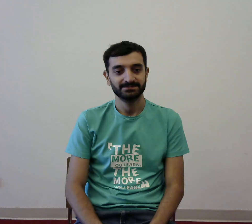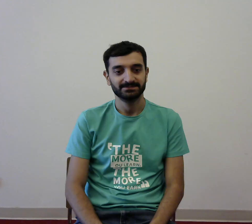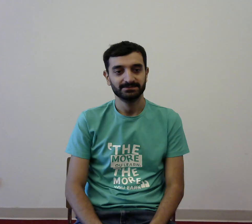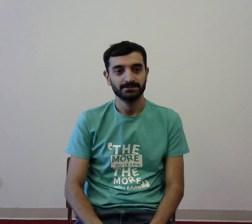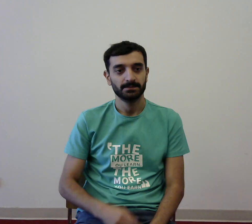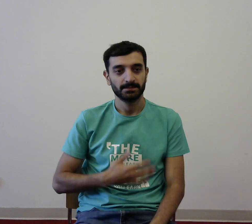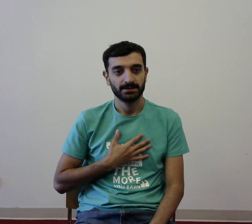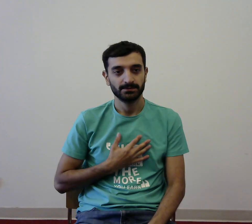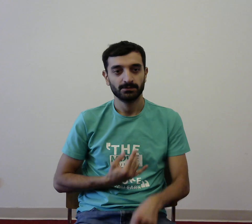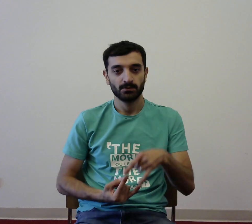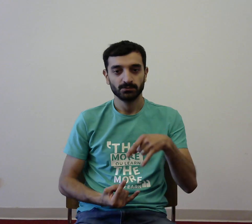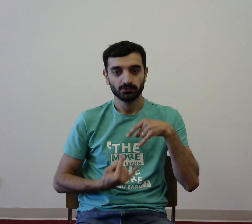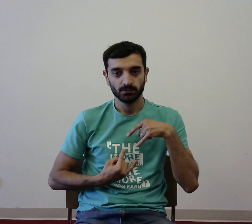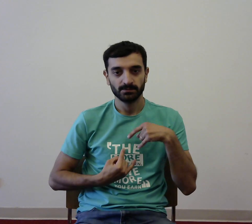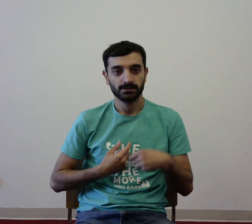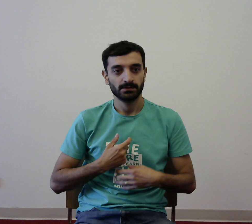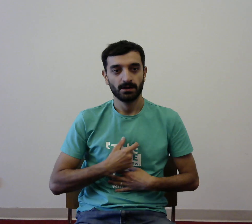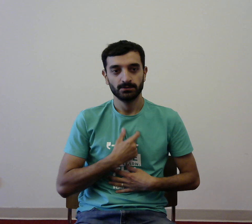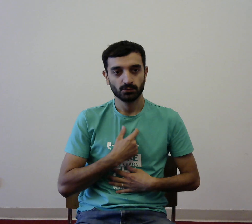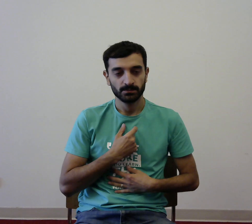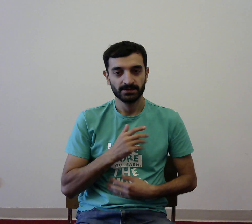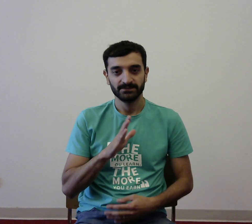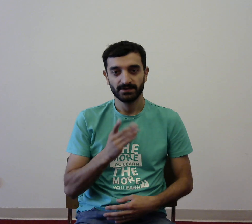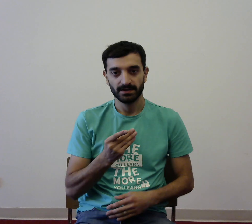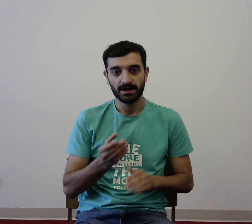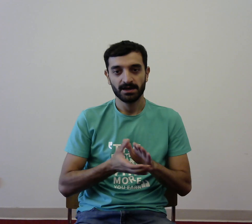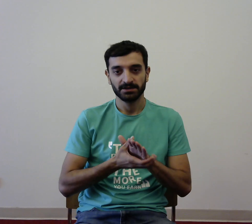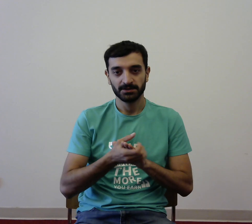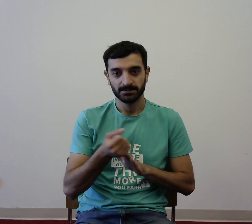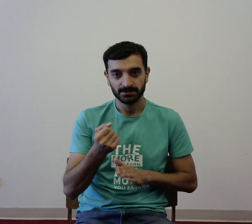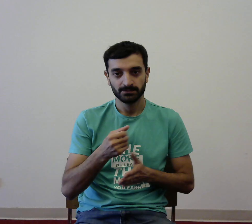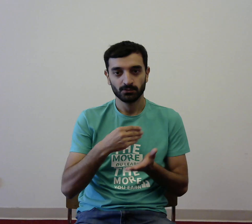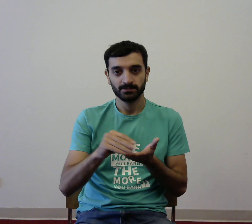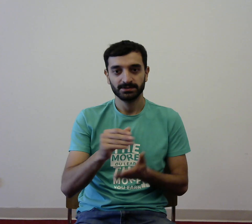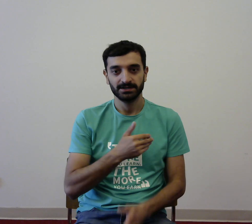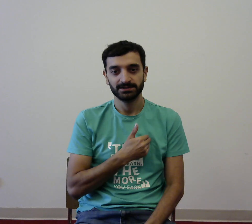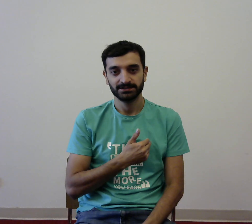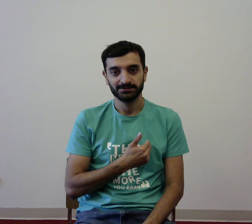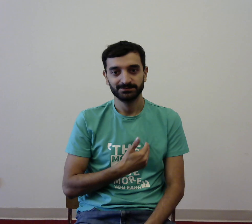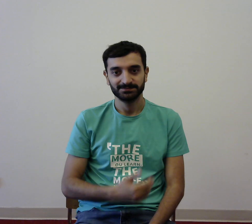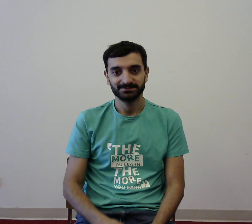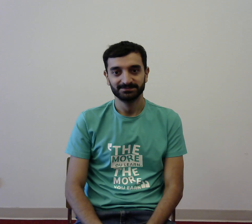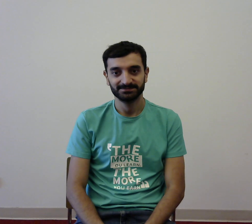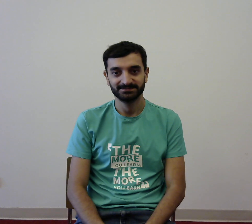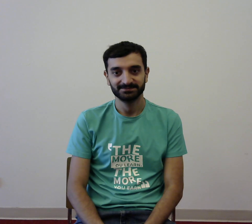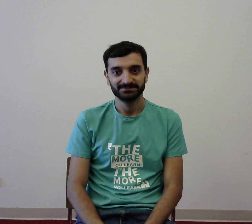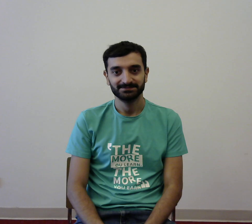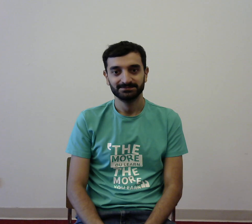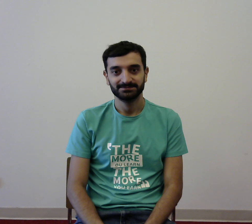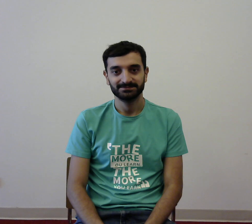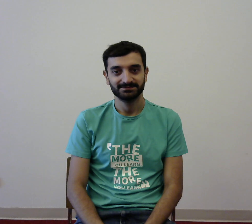Mən kostyum, qalstuk və ayaqqabı almaq istəyirəm